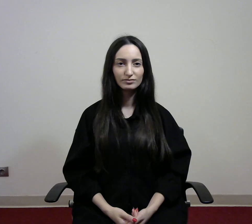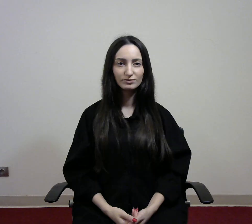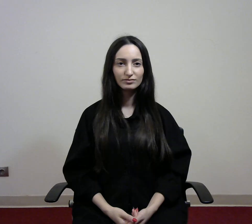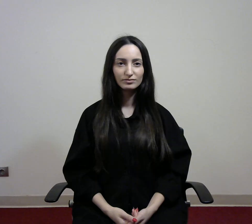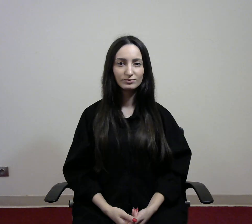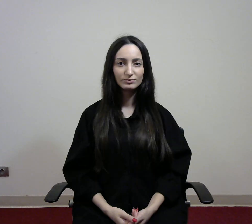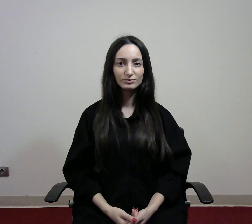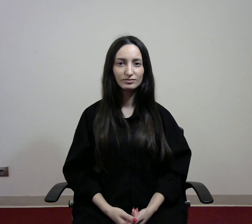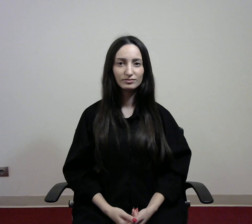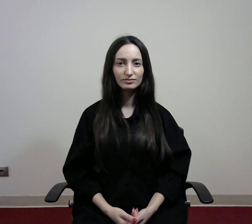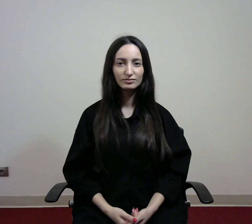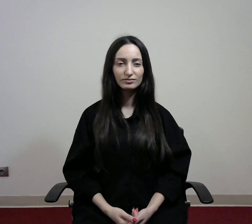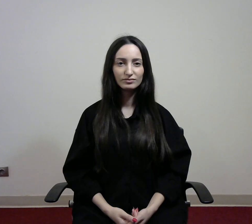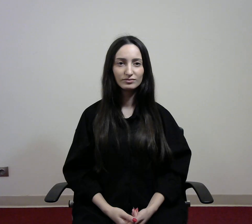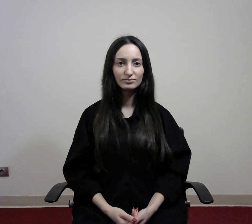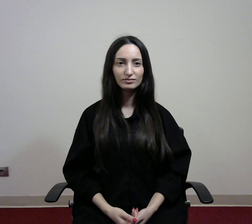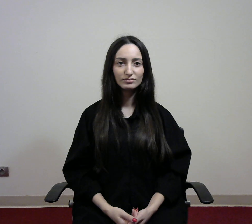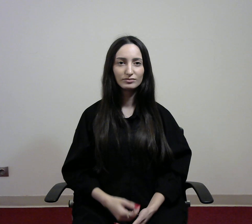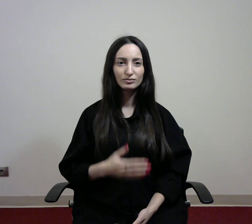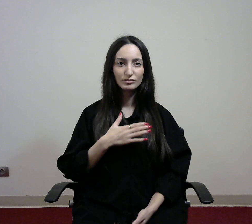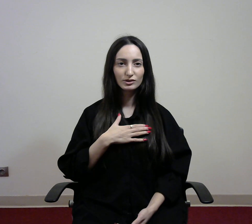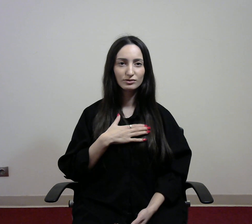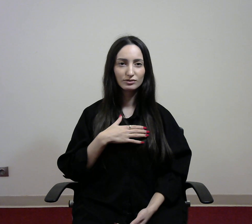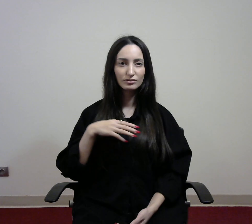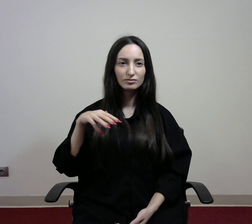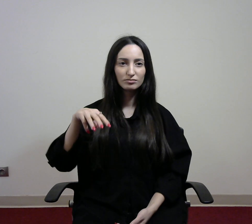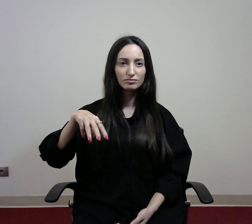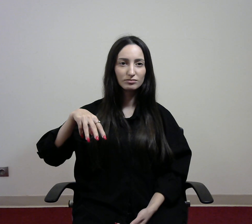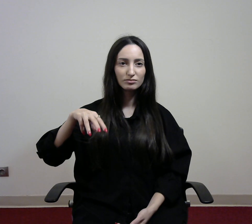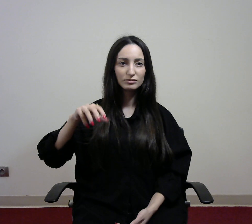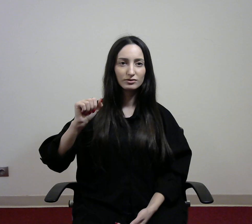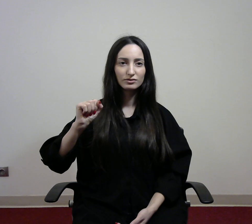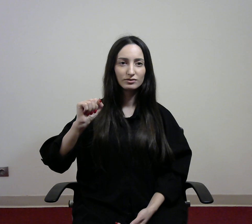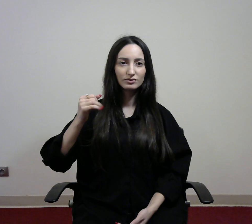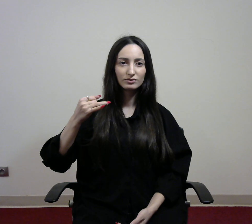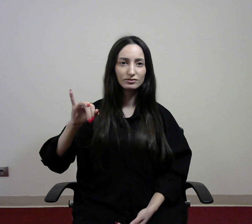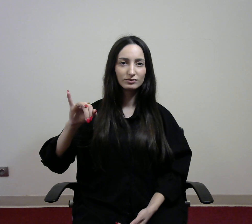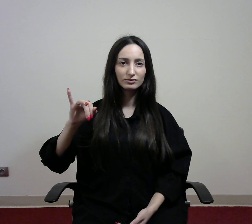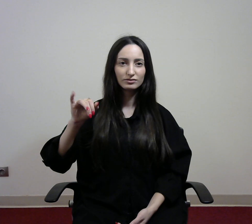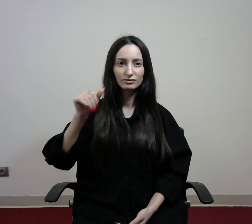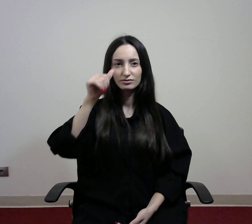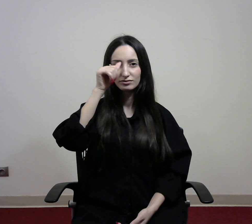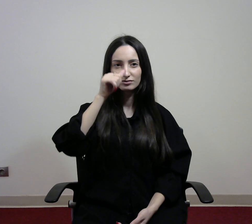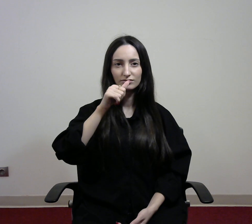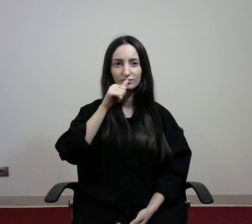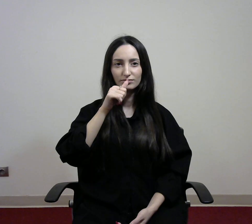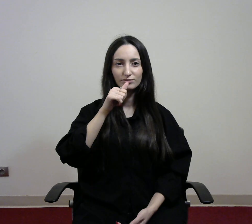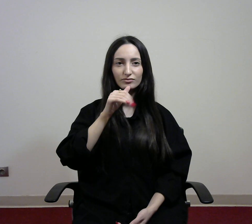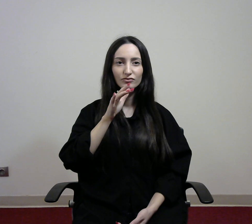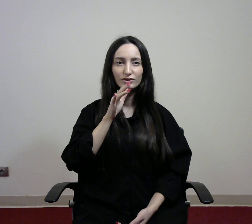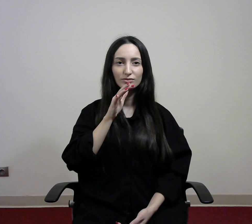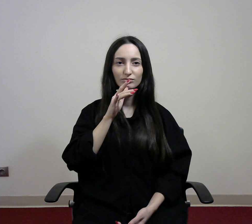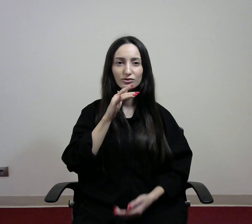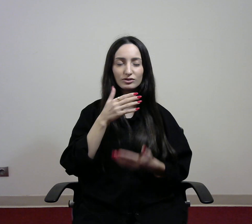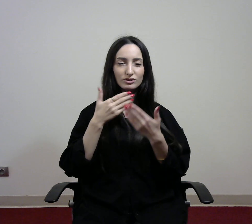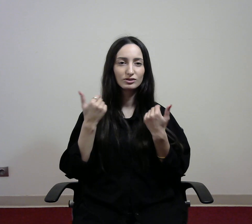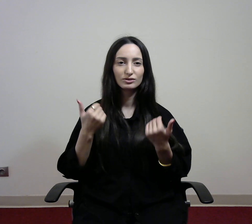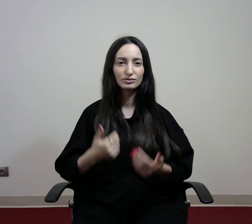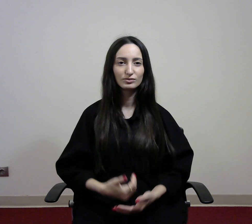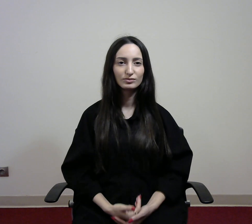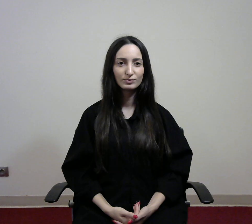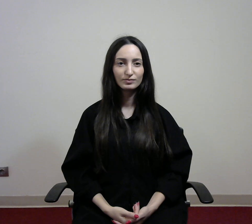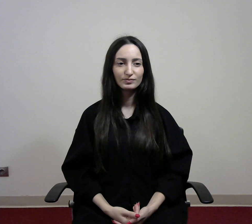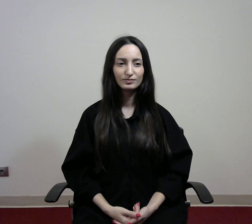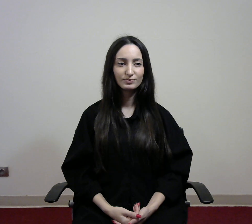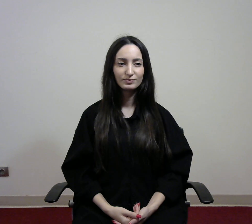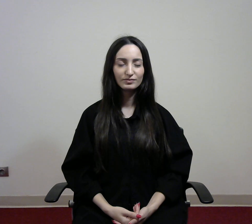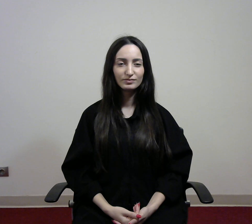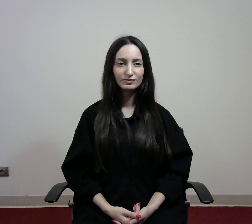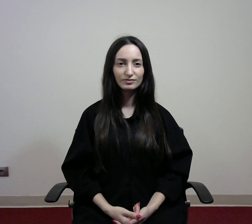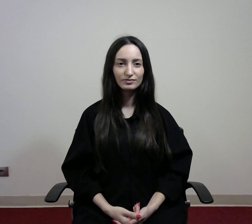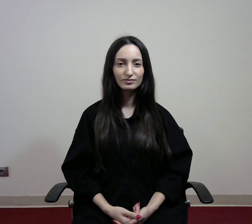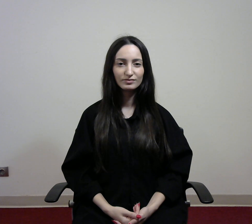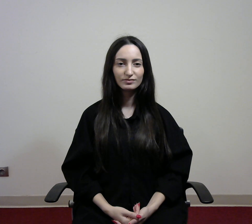Mənim may ayında vaxtım yoxdur